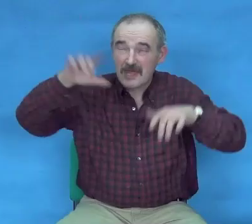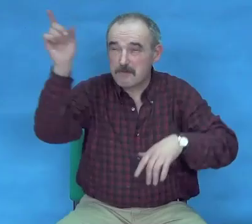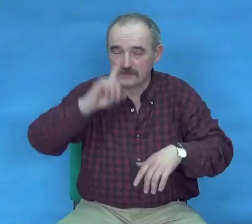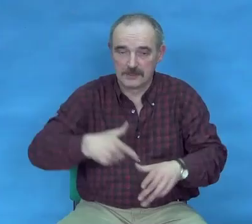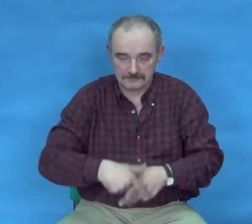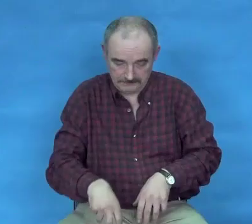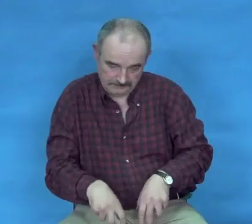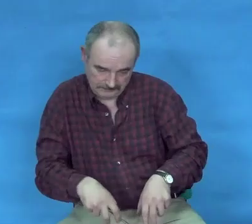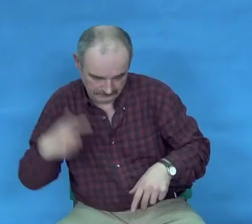W czasie burzy koń stoi.